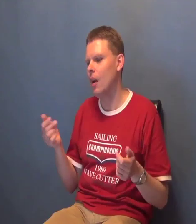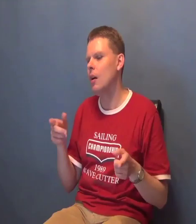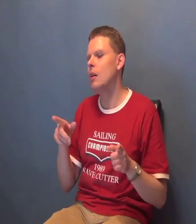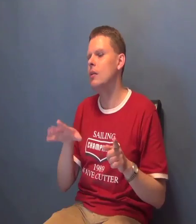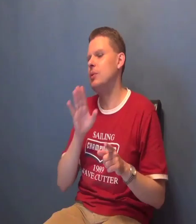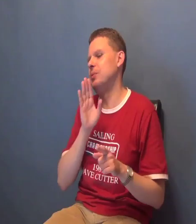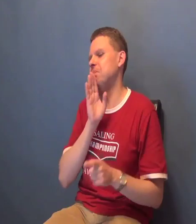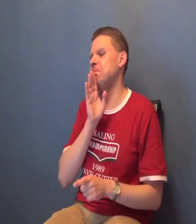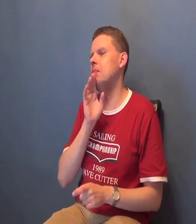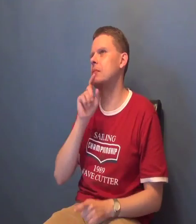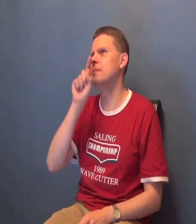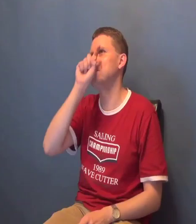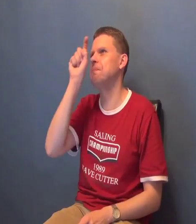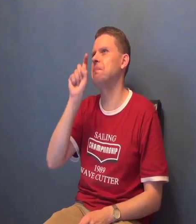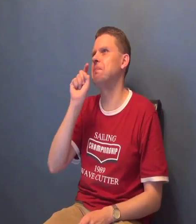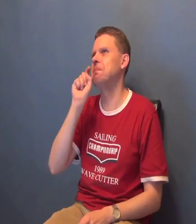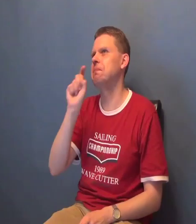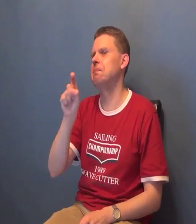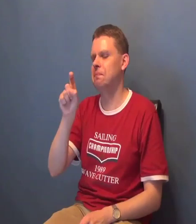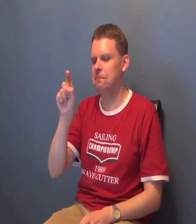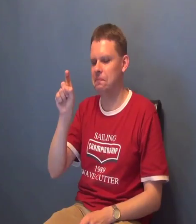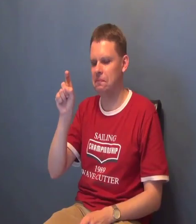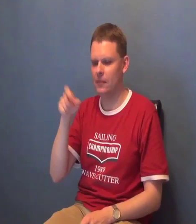Ten znak zapytania wygląda mi na to, że...